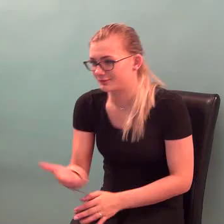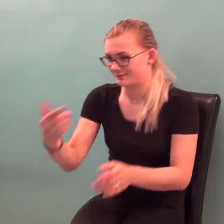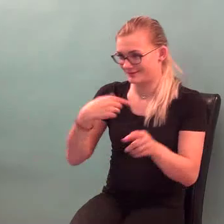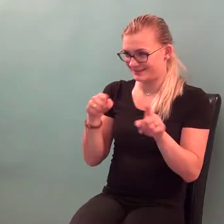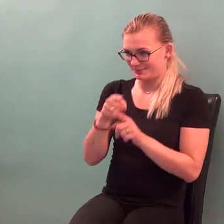Ja tak samo będę w Olsztynie.